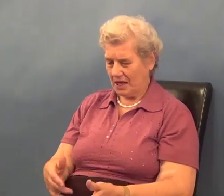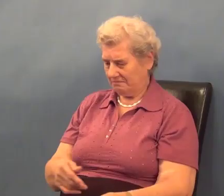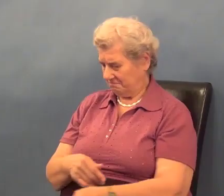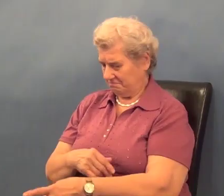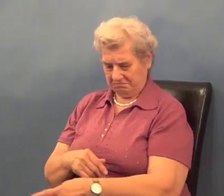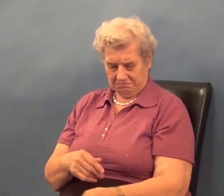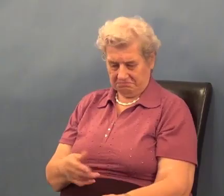Liczy.